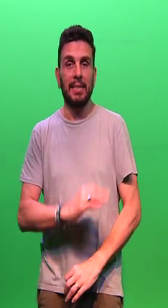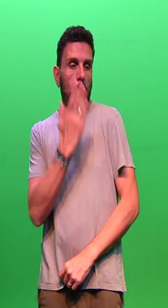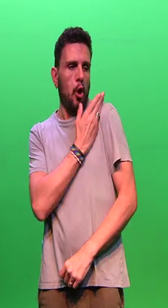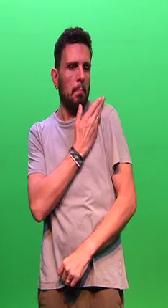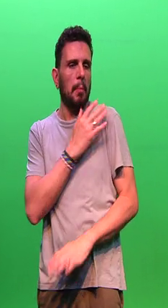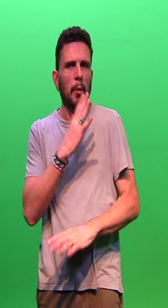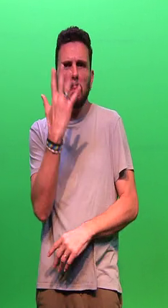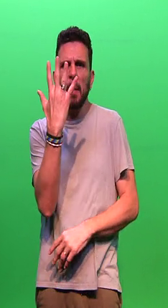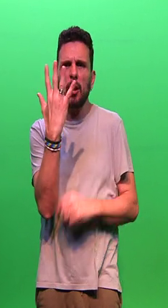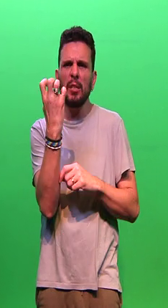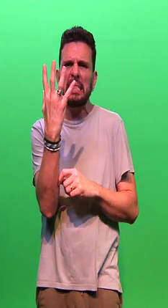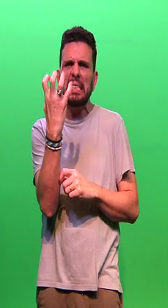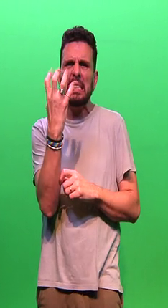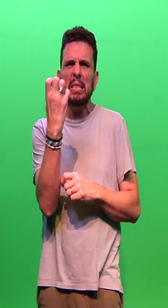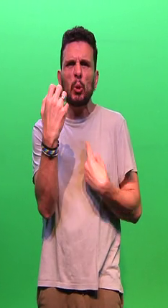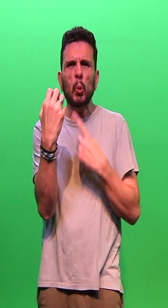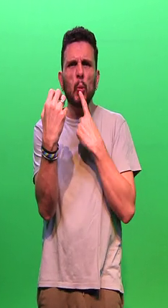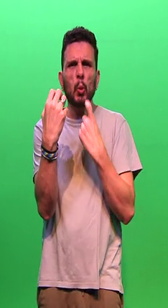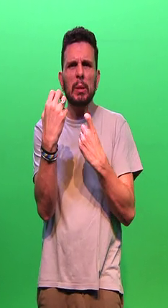Em vaig donar un cop a l'espatlla esquerra, però em costa moure els dits de la mà dreta.